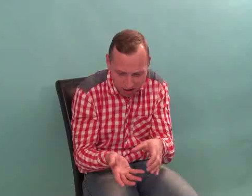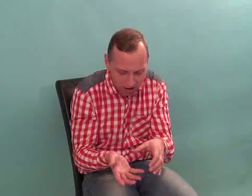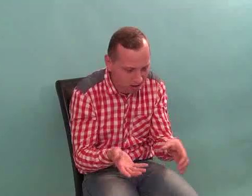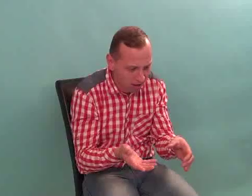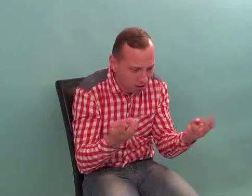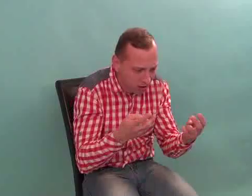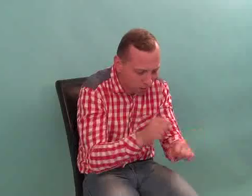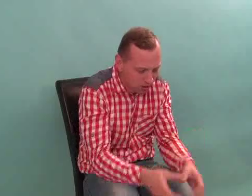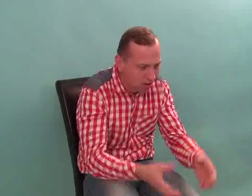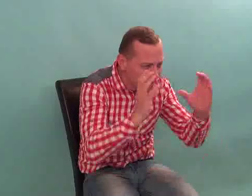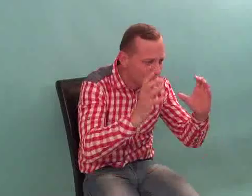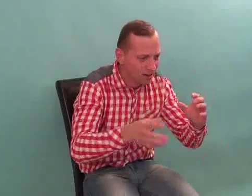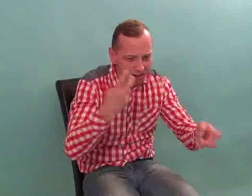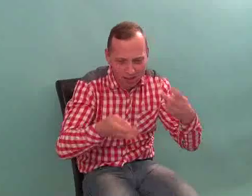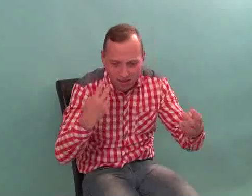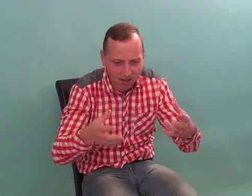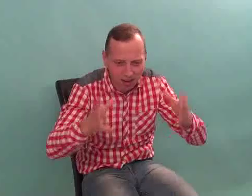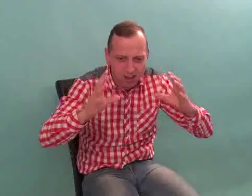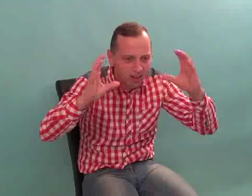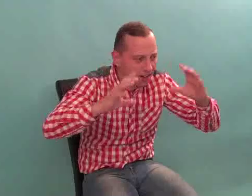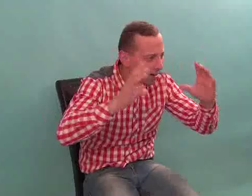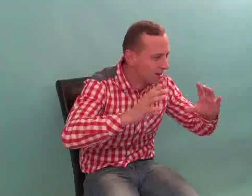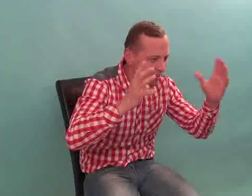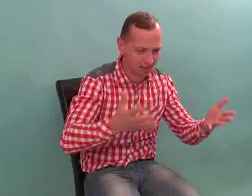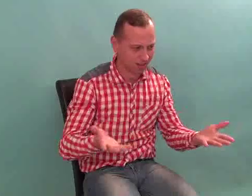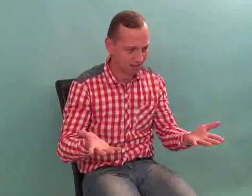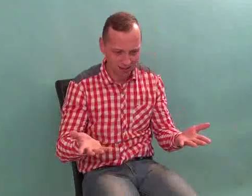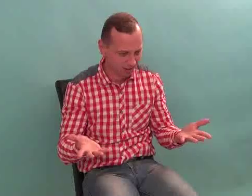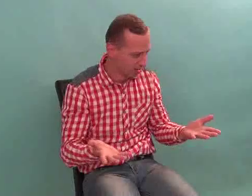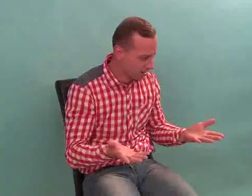Szukają wszędzie, przerzucają rzeczy, szukają i nie ma.